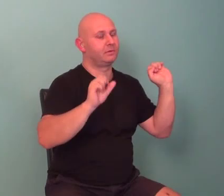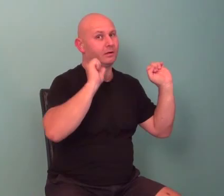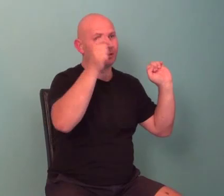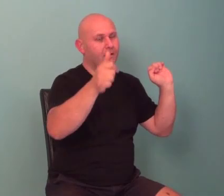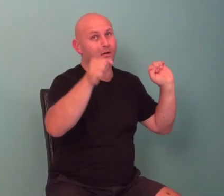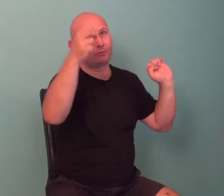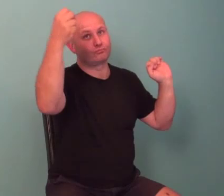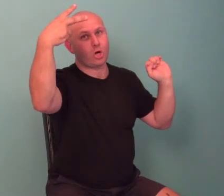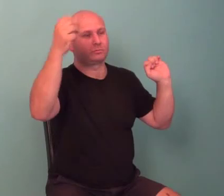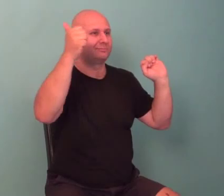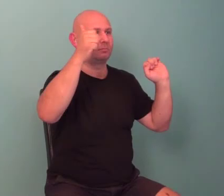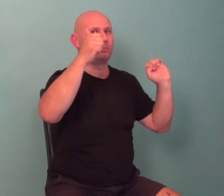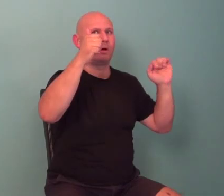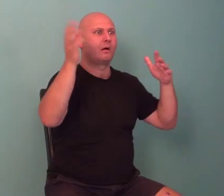Następnego dnia, jeśli świeci słońce, to super.